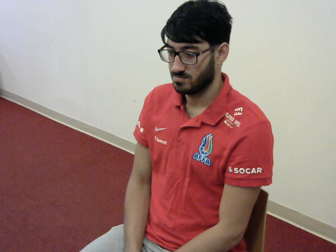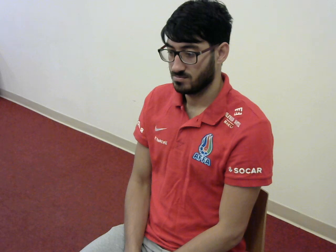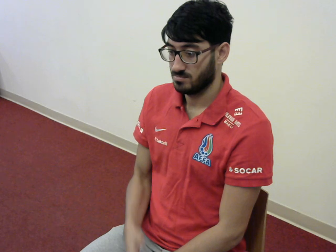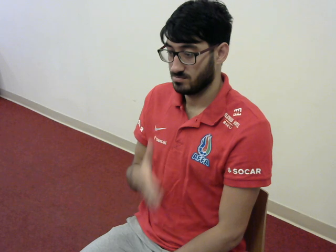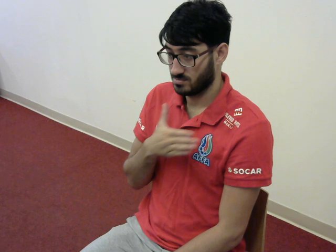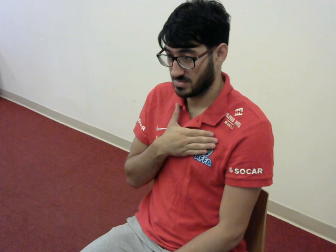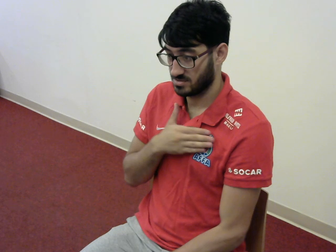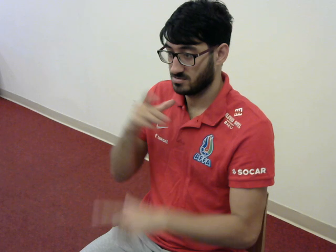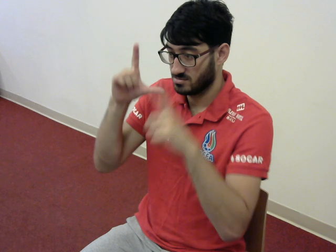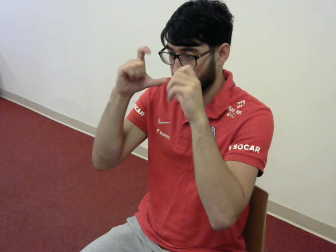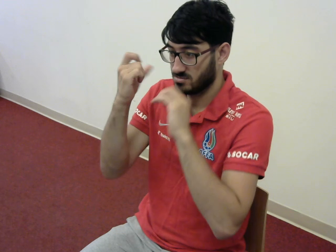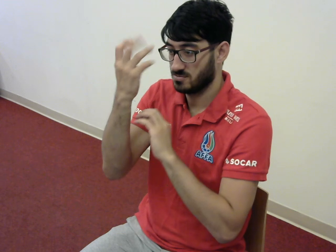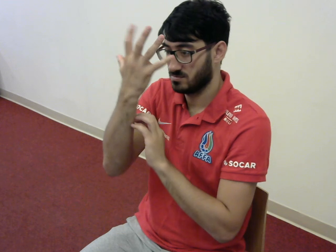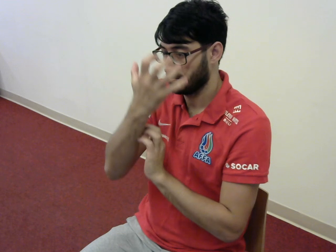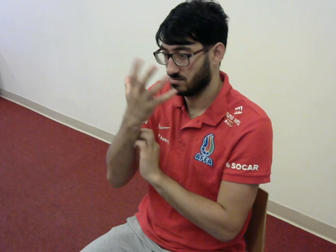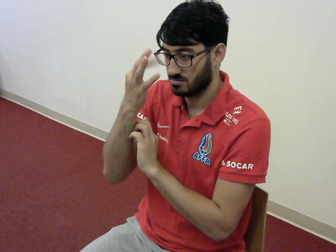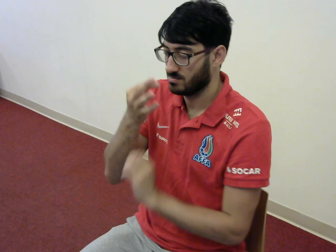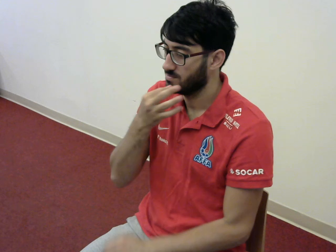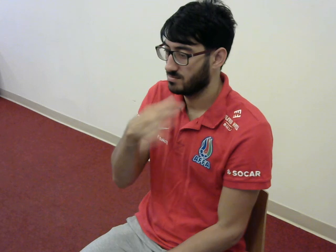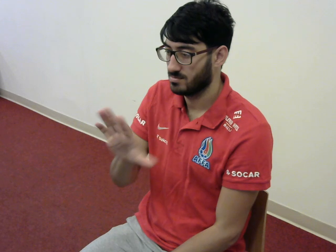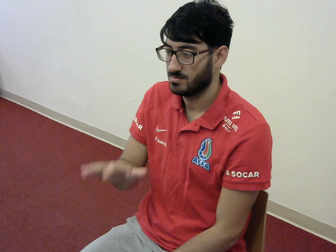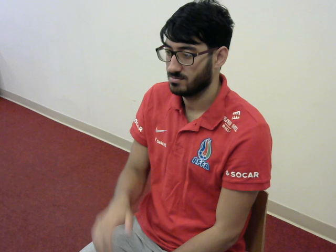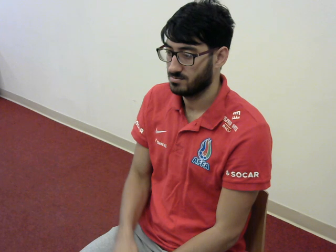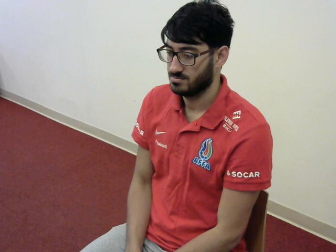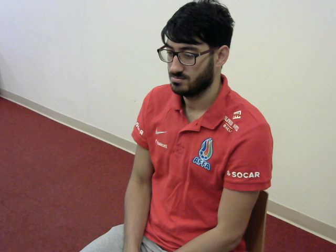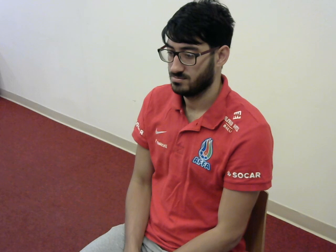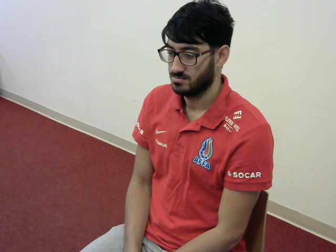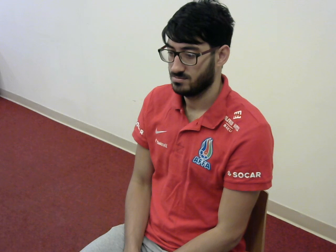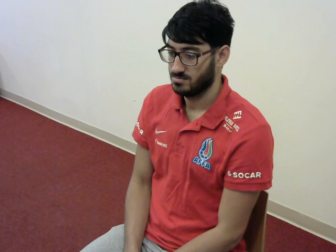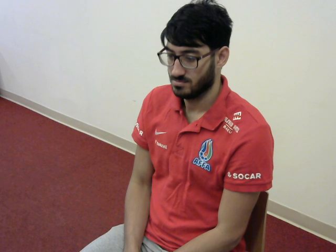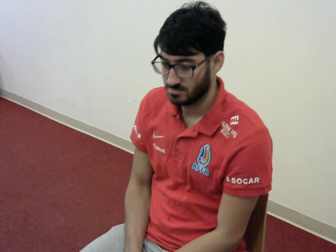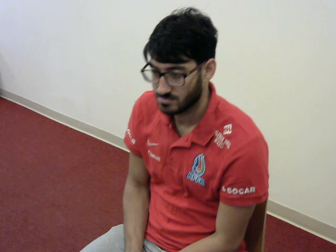Mənim şəkil çəkdirməkdən xoşum gəlir